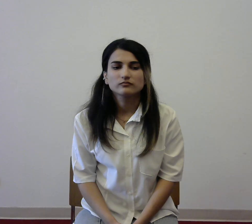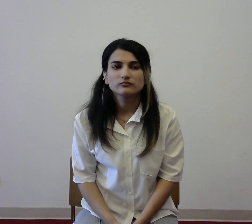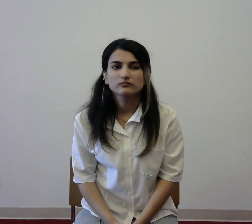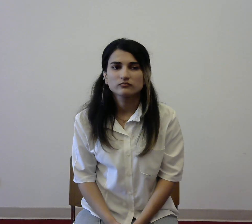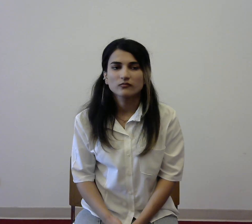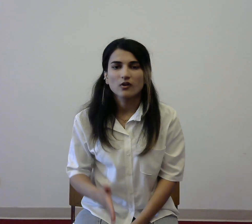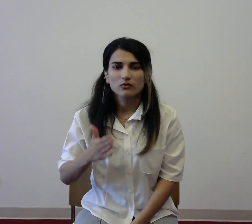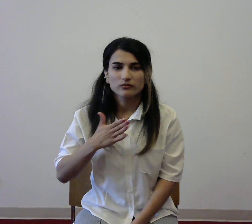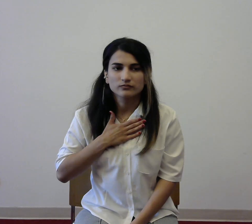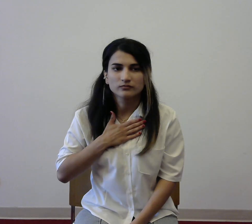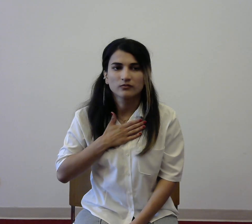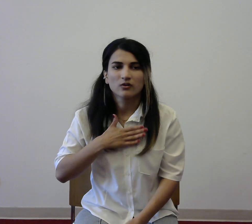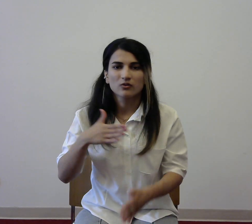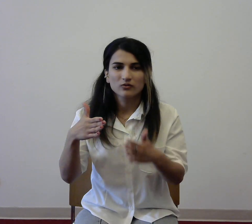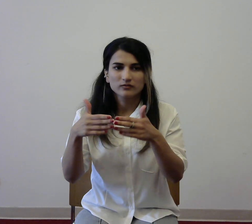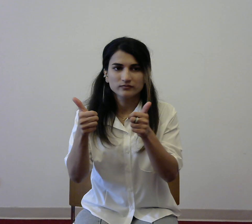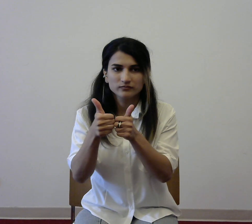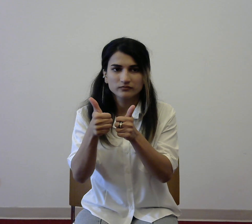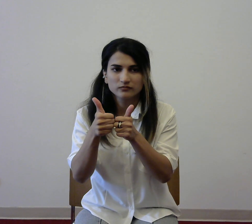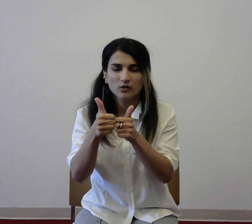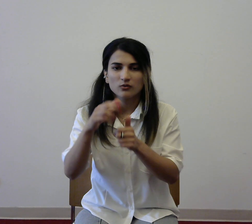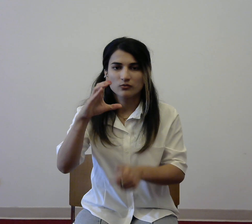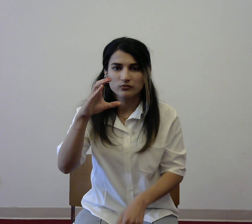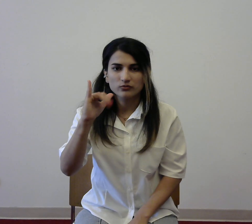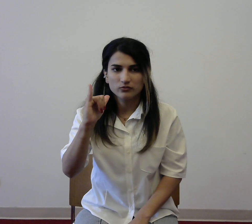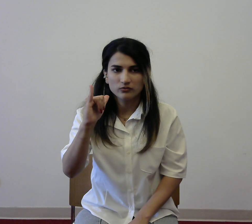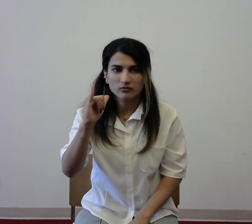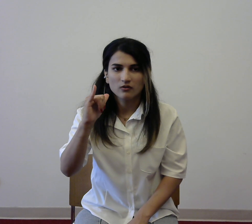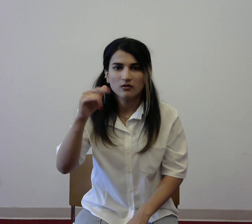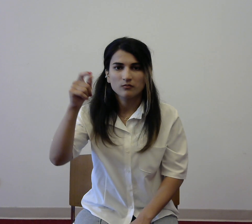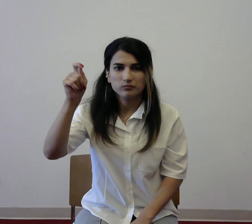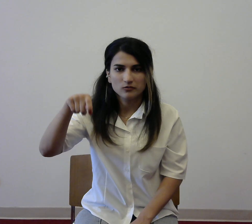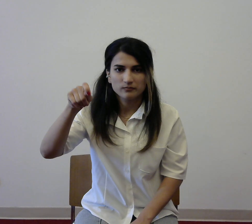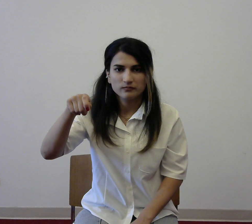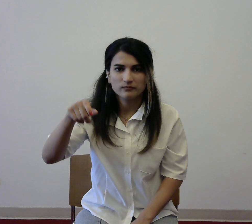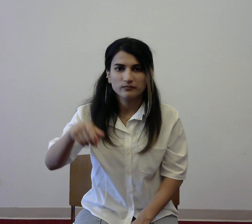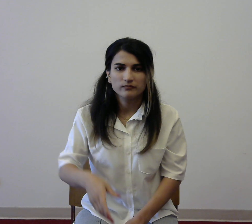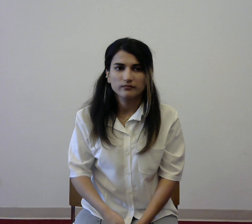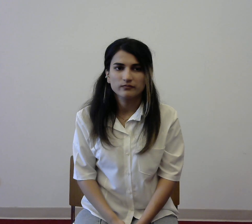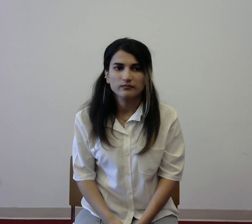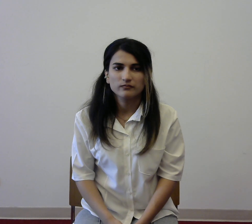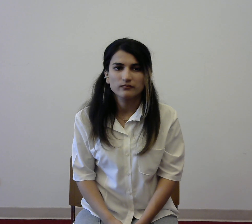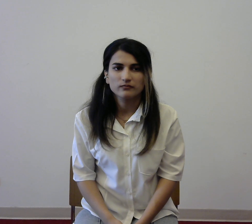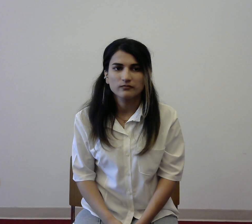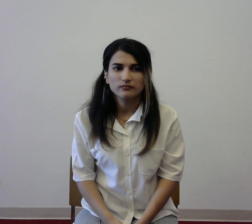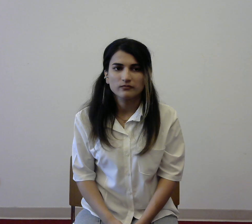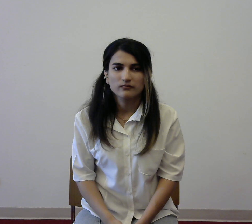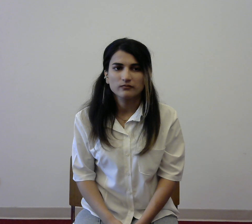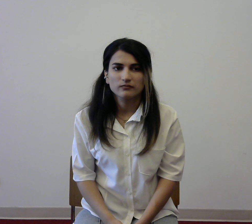Bizə qonşudan su damır